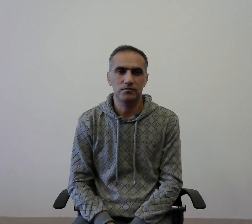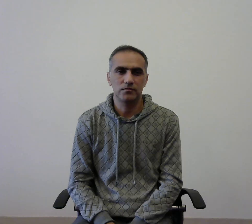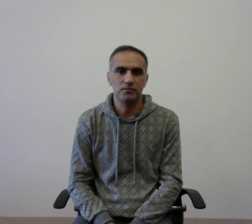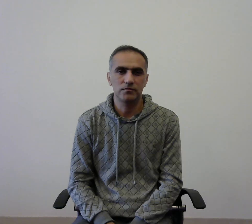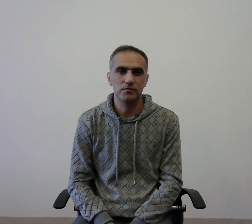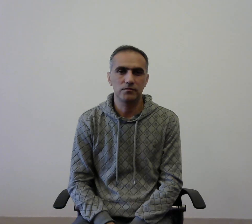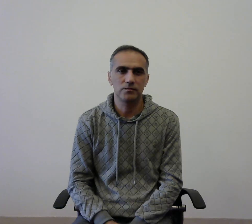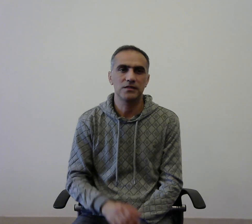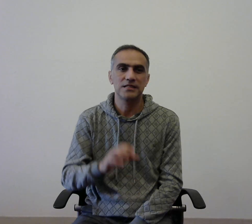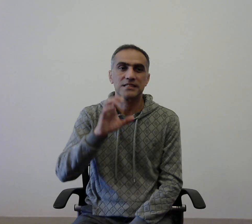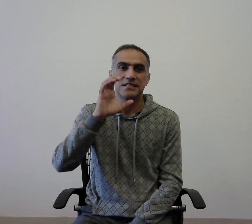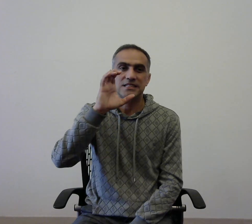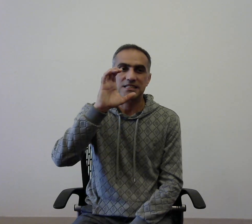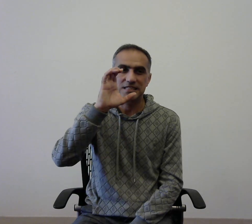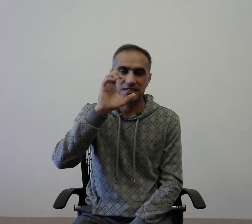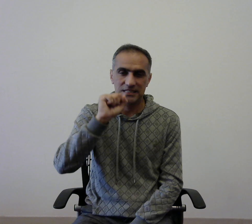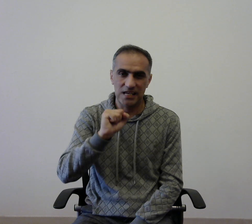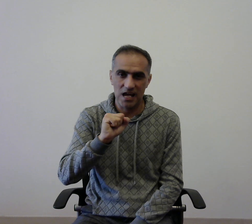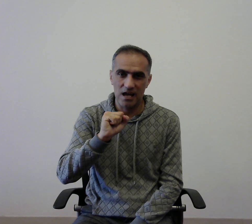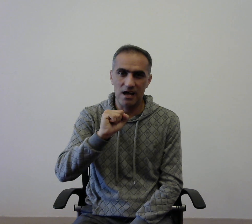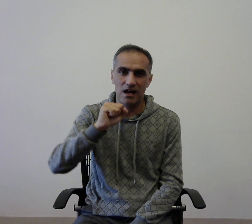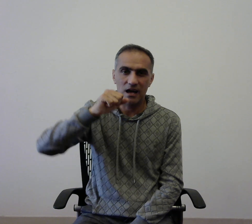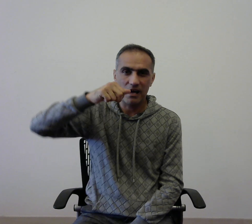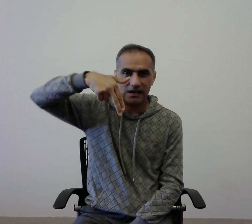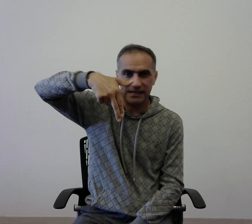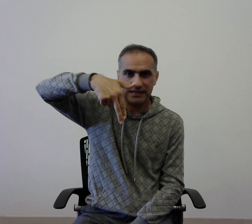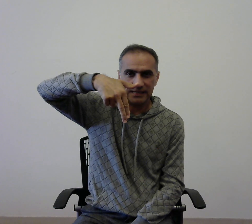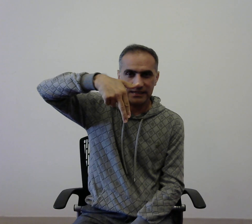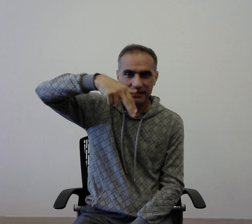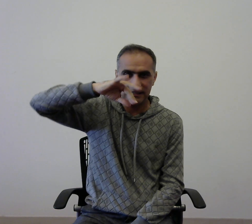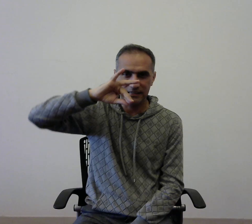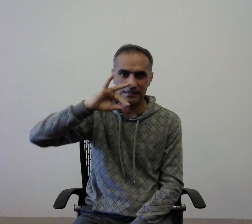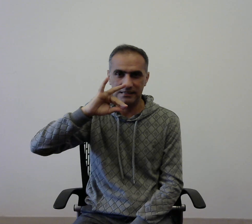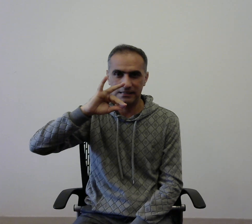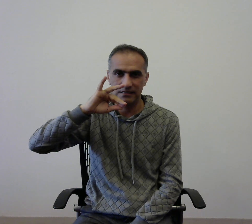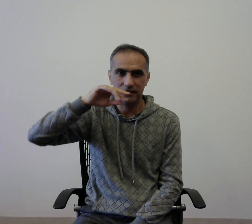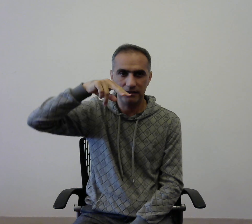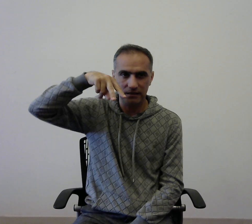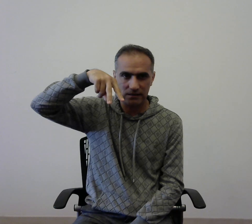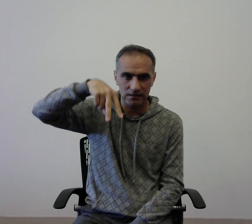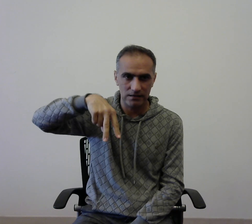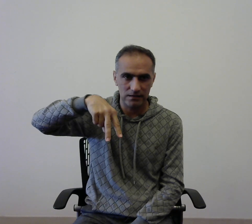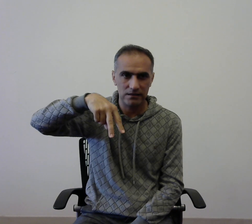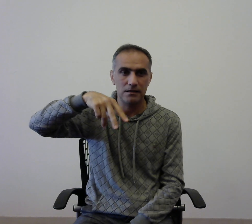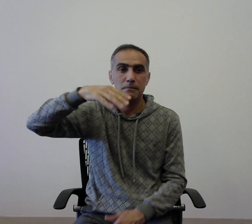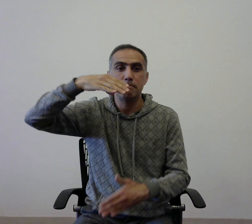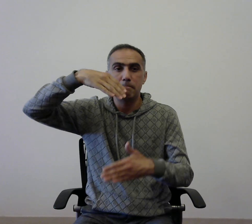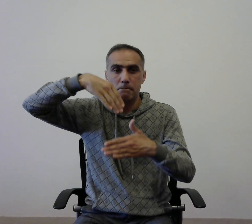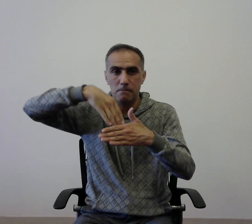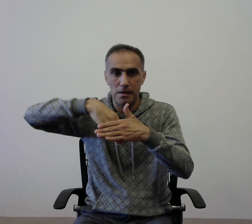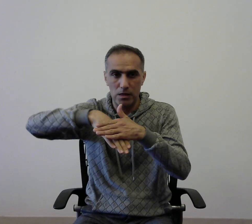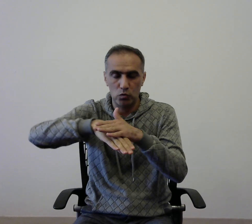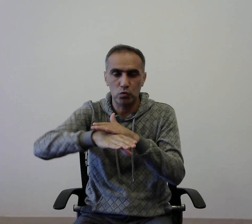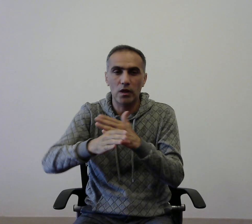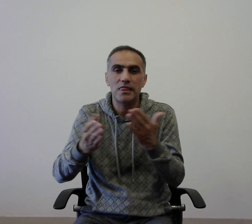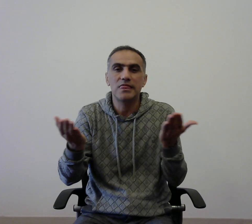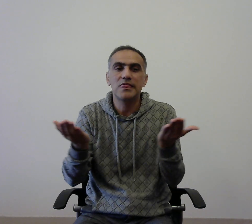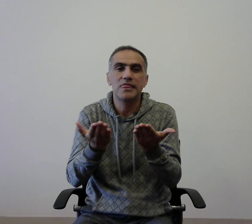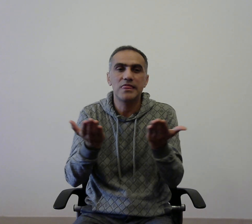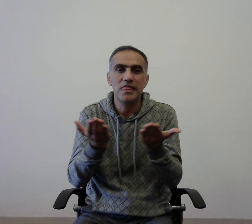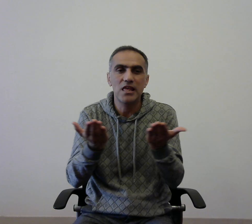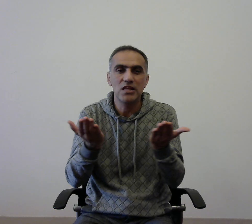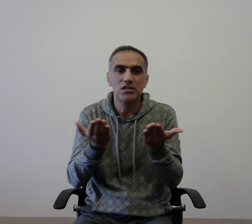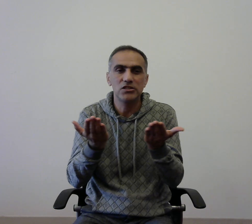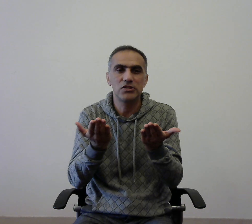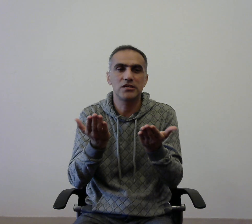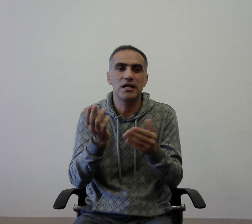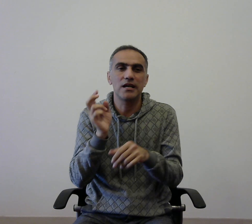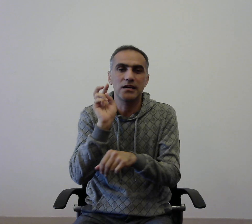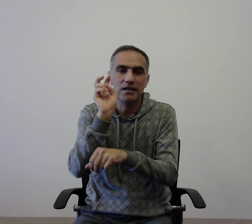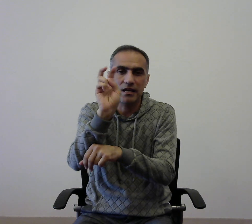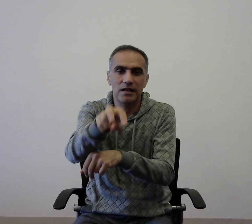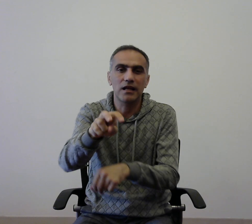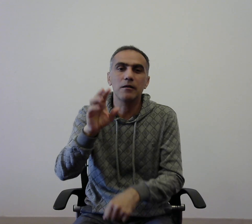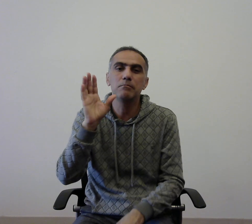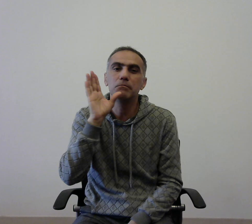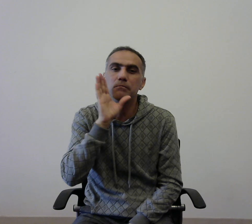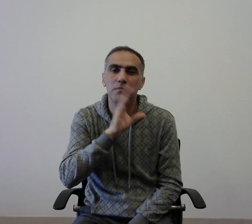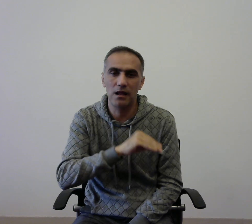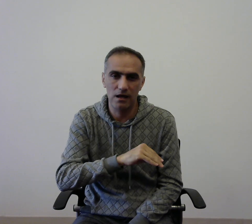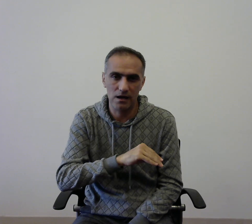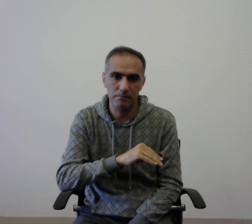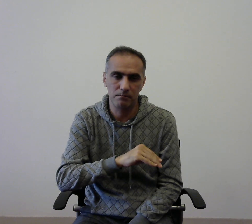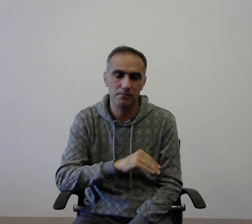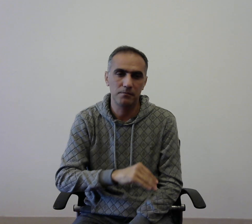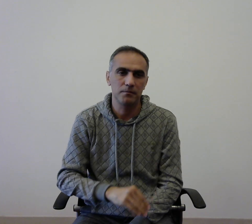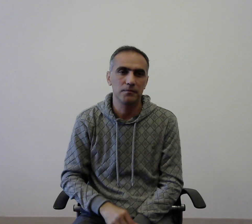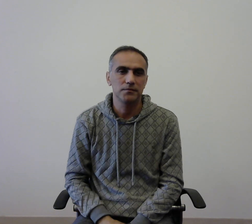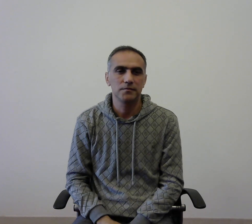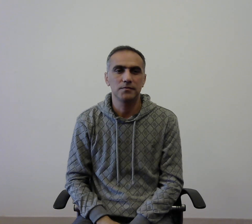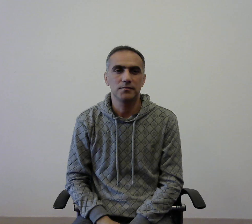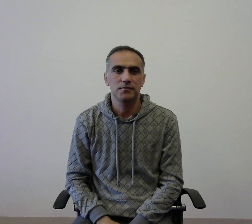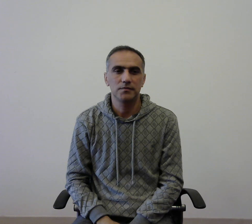Sahil metrosuna necə gedə bilərəm?